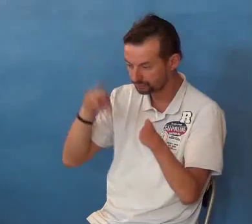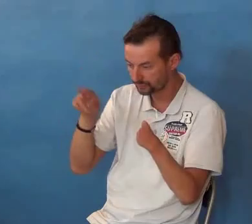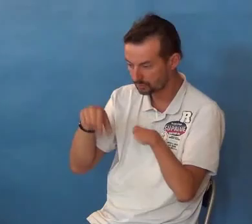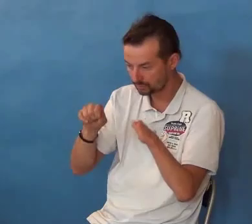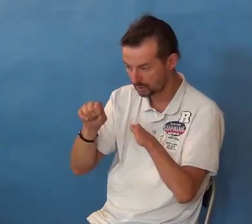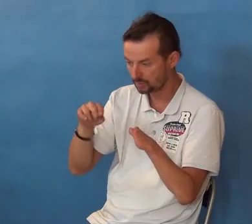Motor.